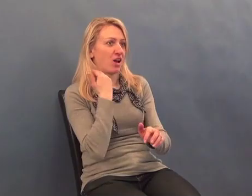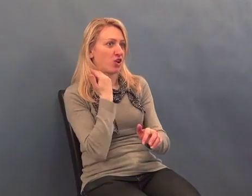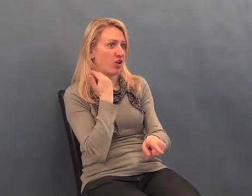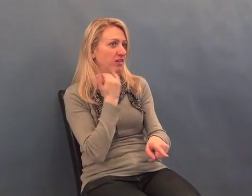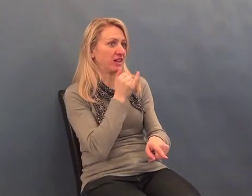Niezdrowo.